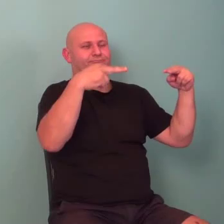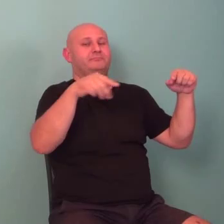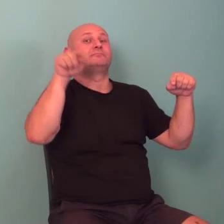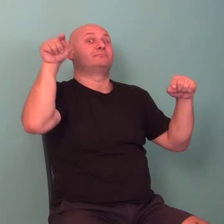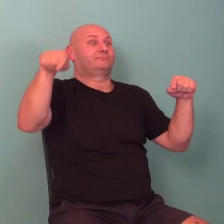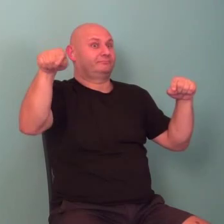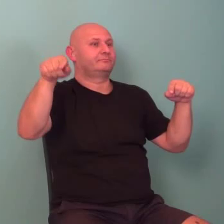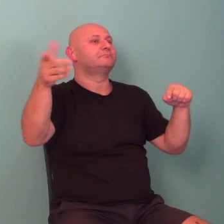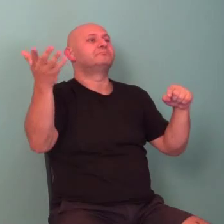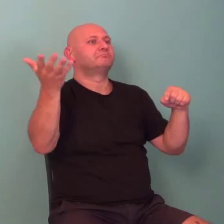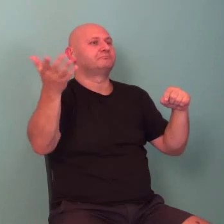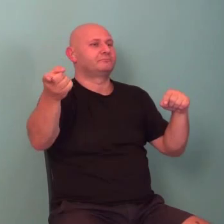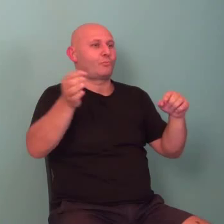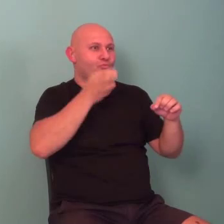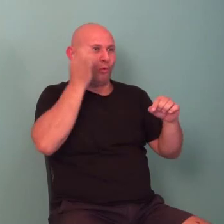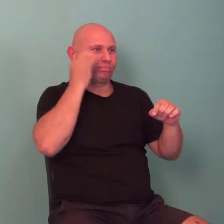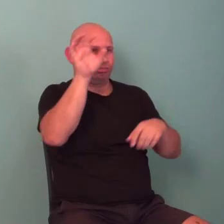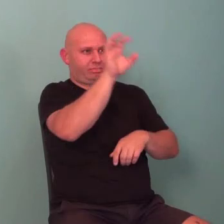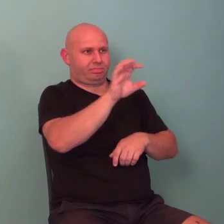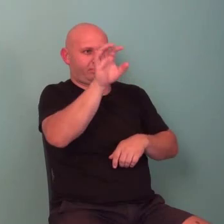Z jednej strony patrzy kot.